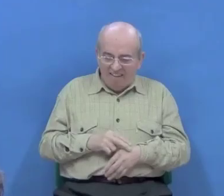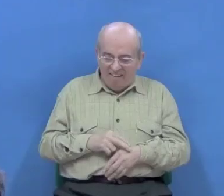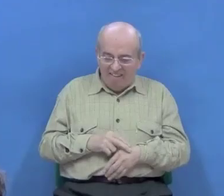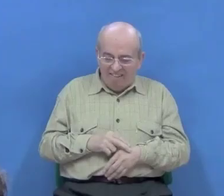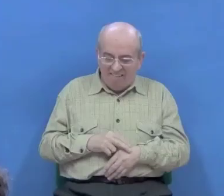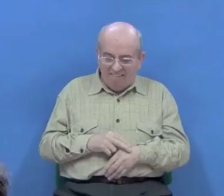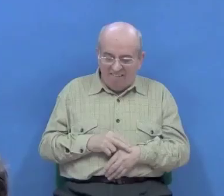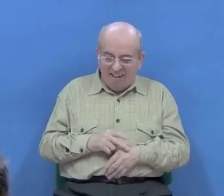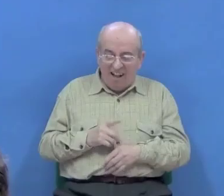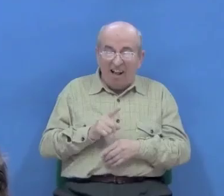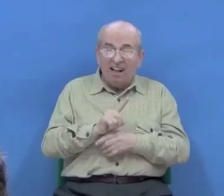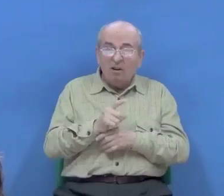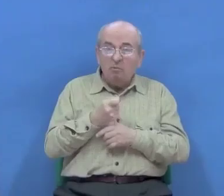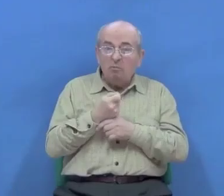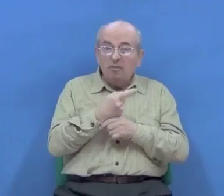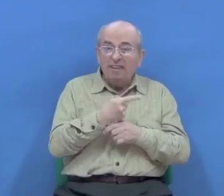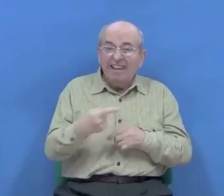Godzina.